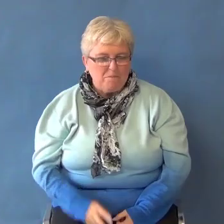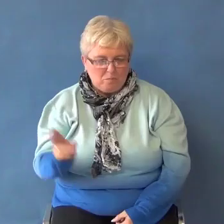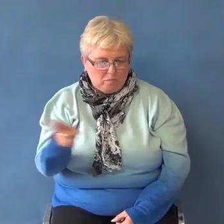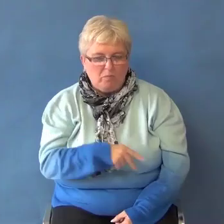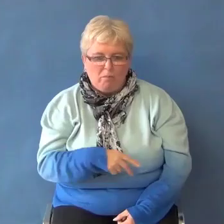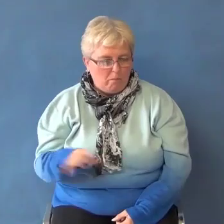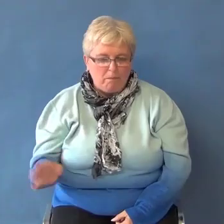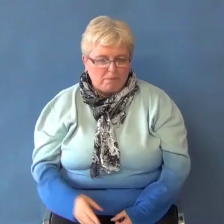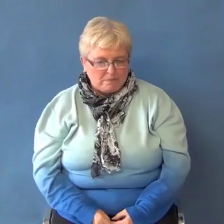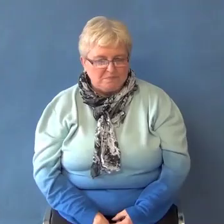Jak wróci to dostanie odmowę.